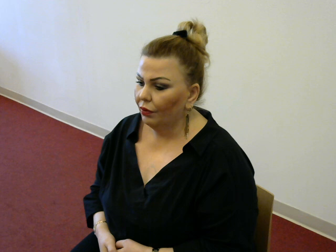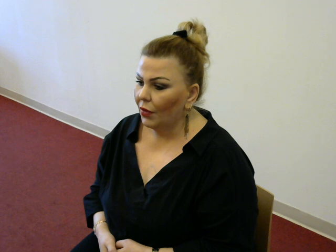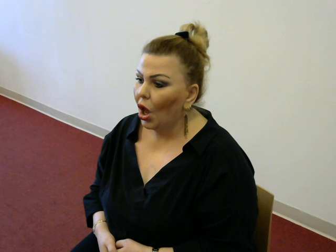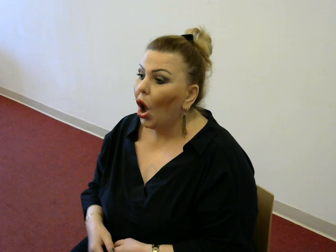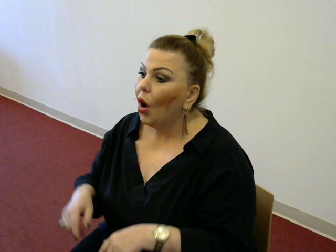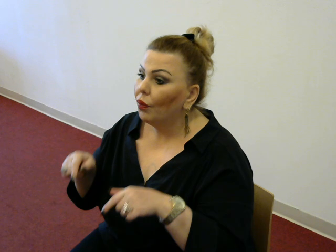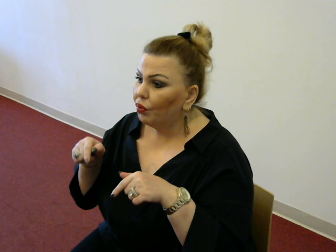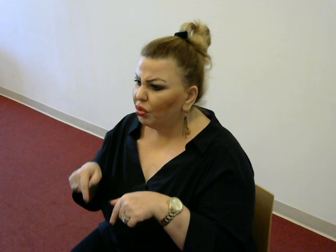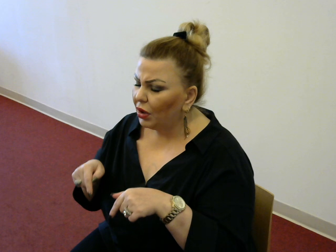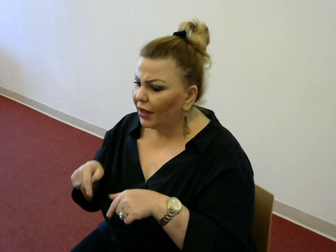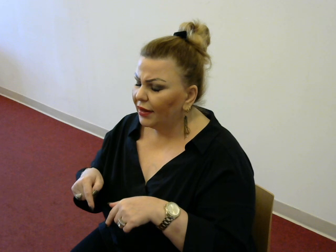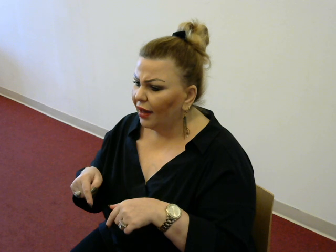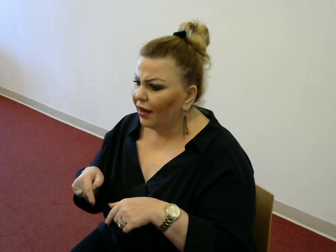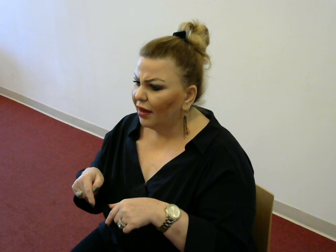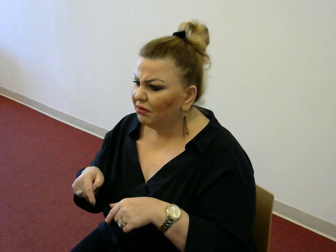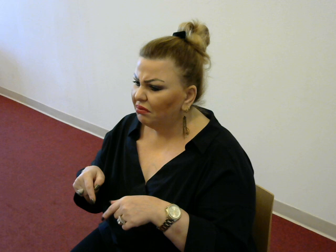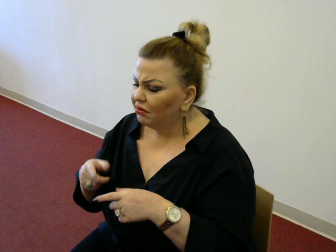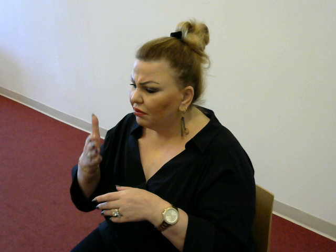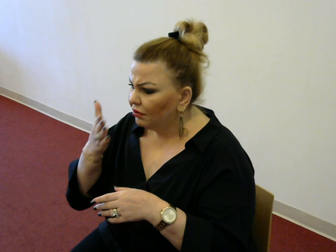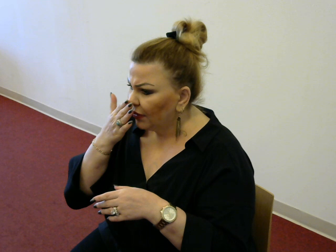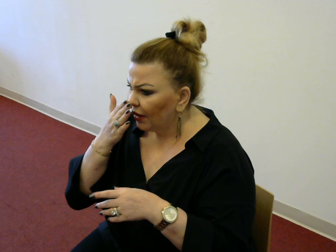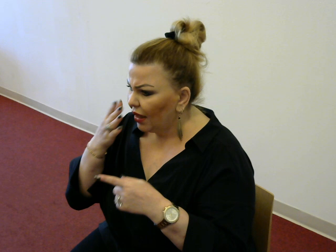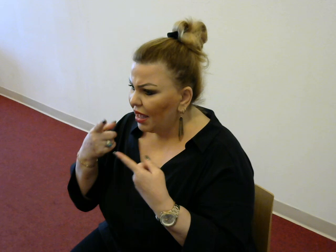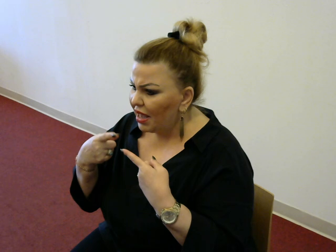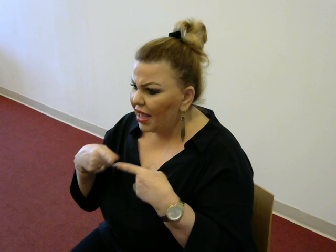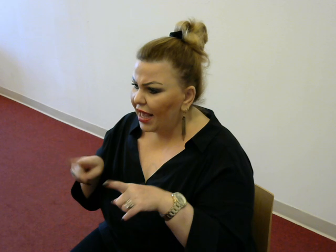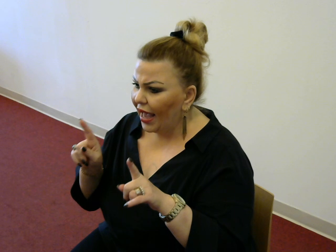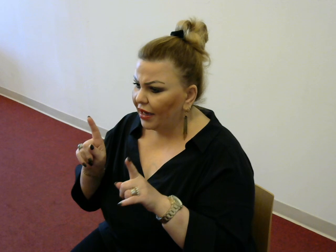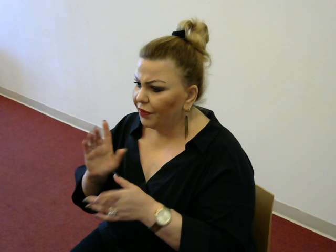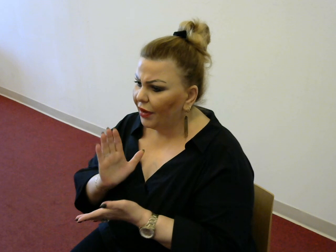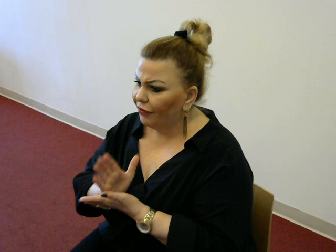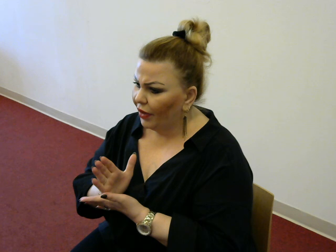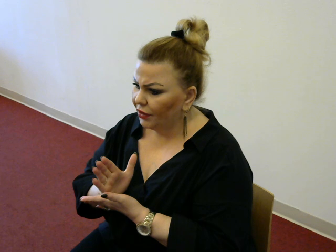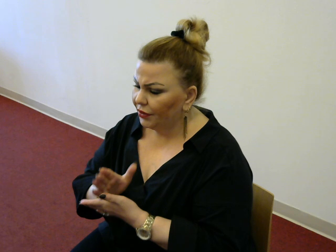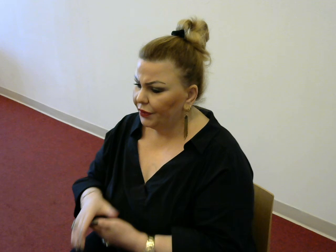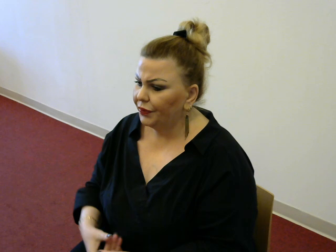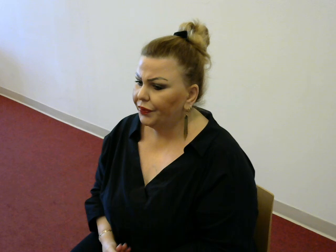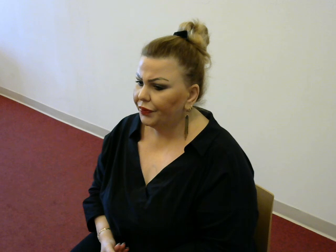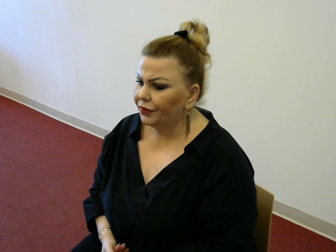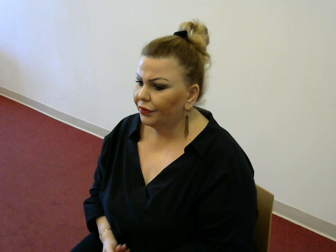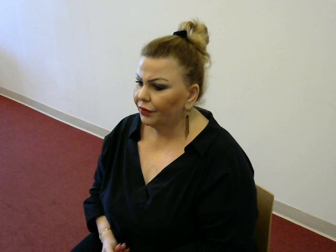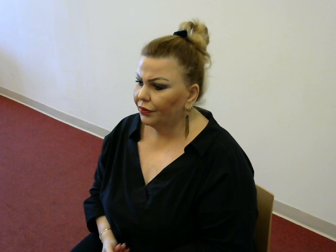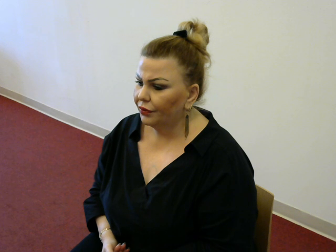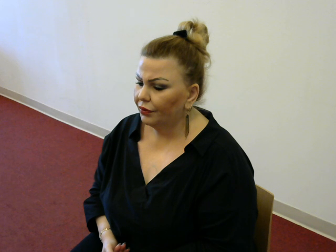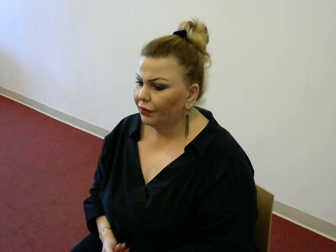Burda qəribə qoxu var